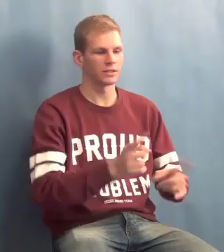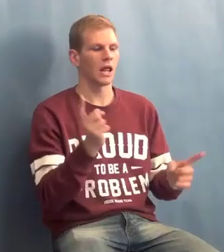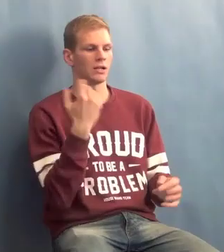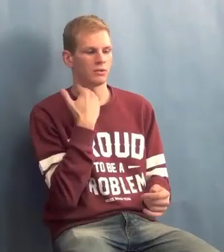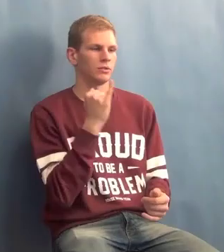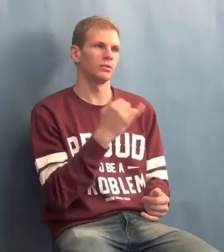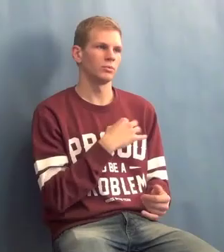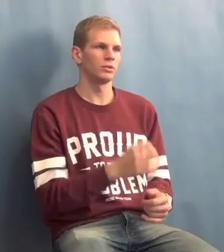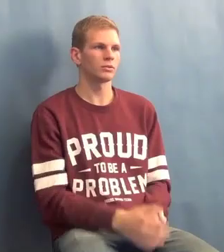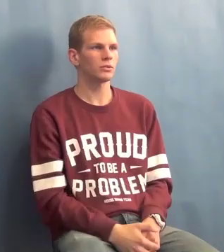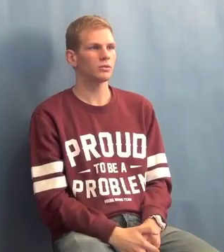Na imprezę jest zakaz przynoszenia swojego alkoholu.